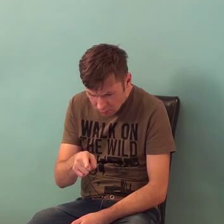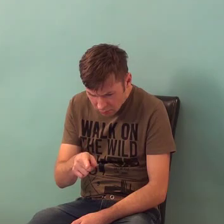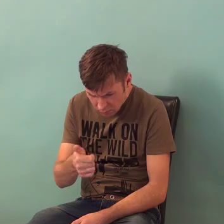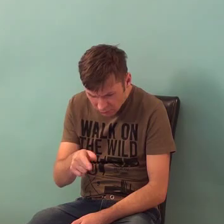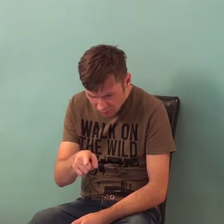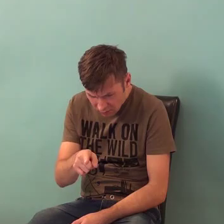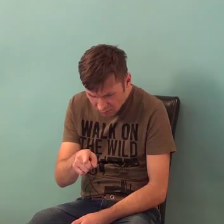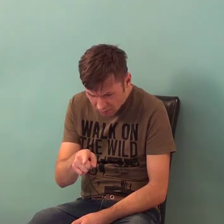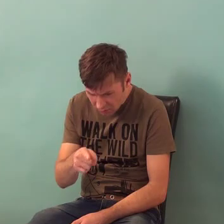Pierwsze jest to?